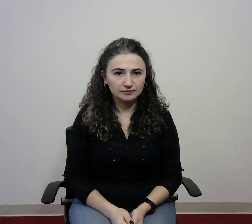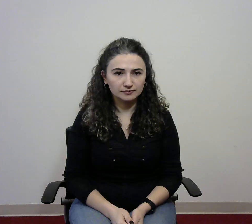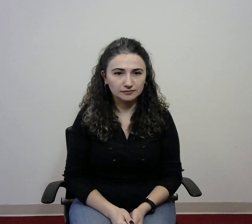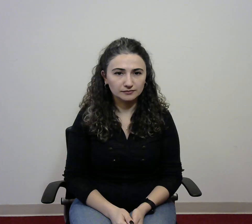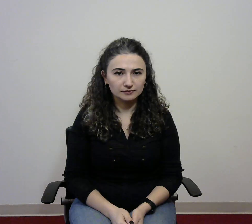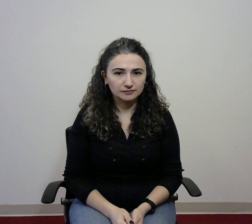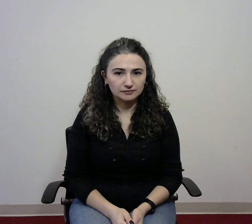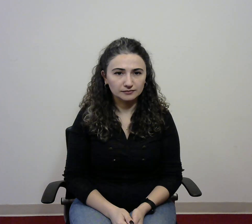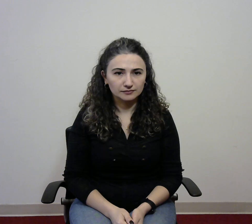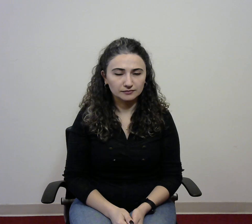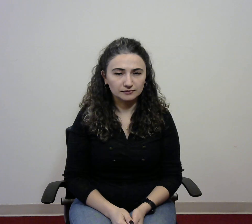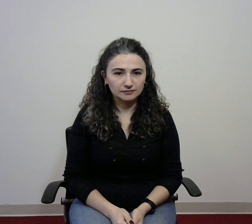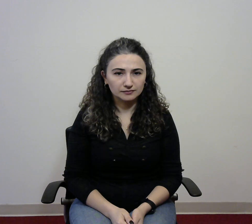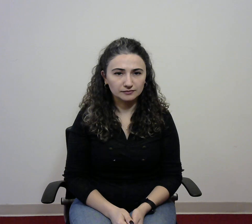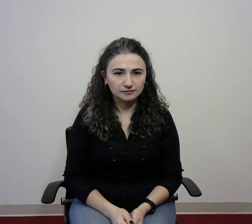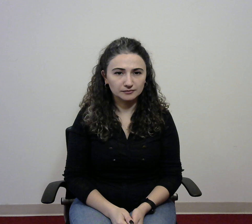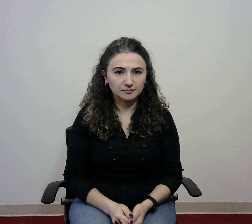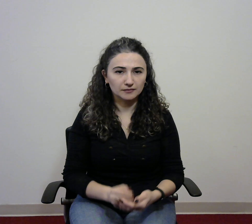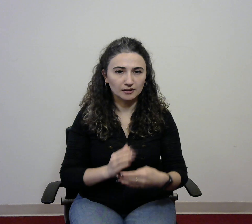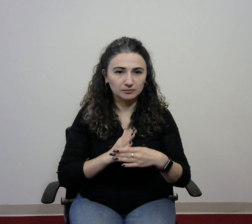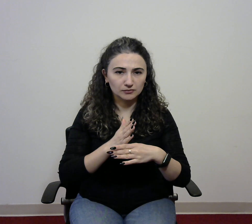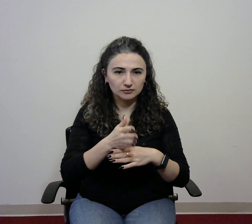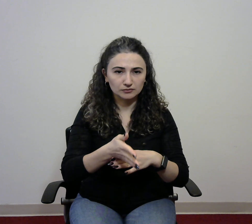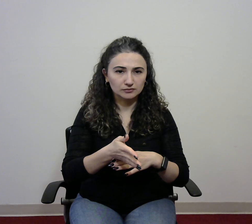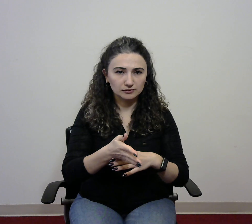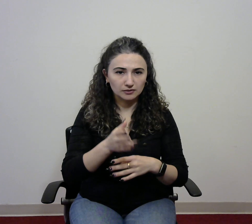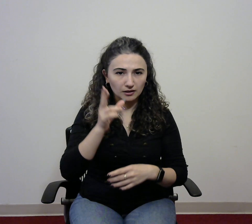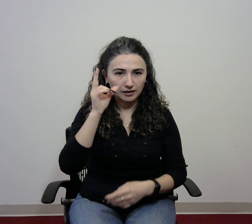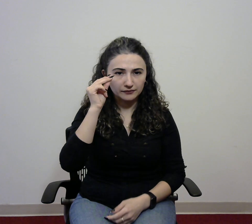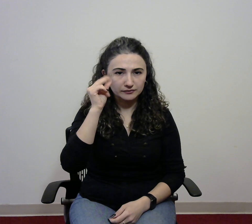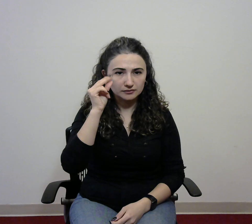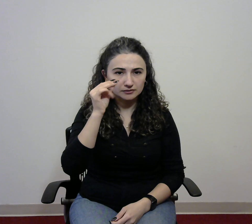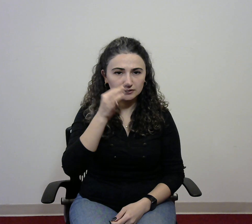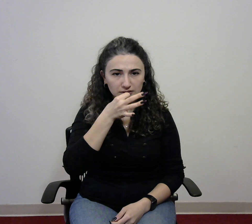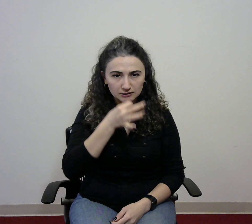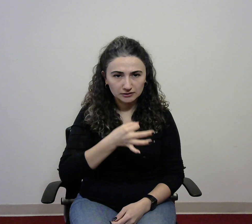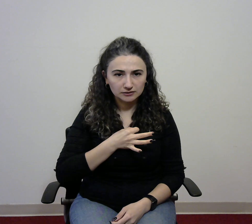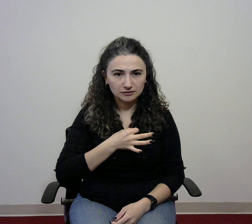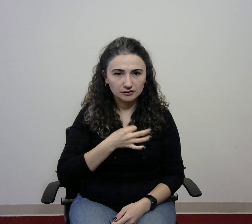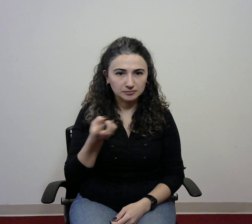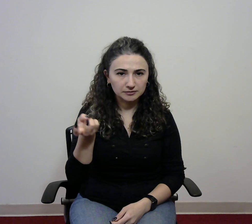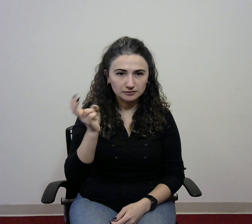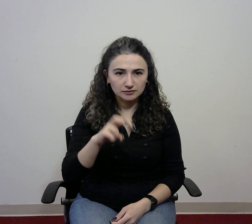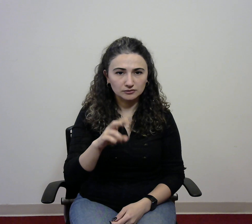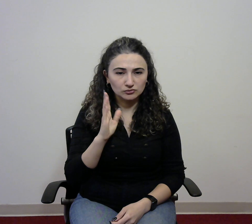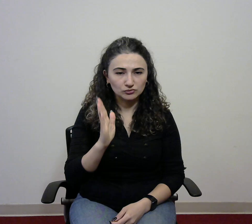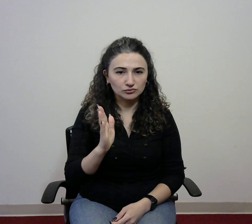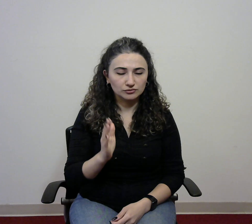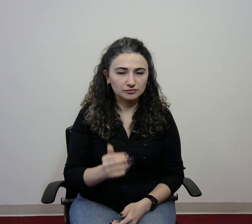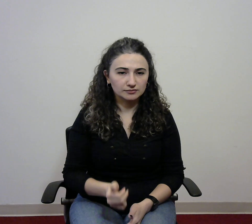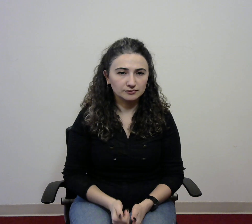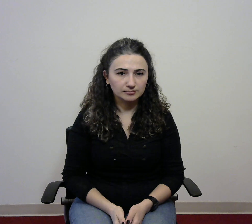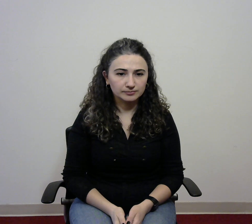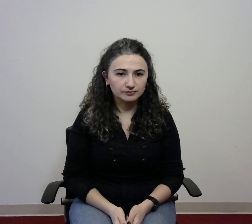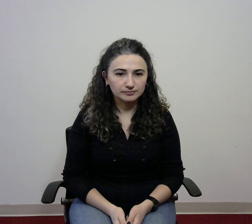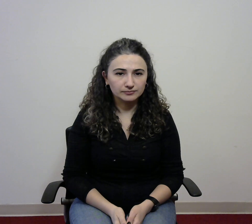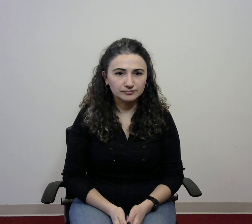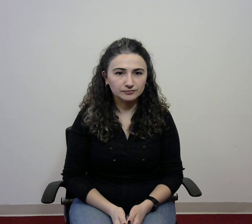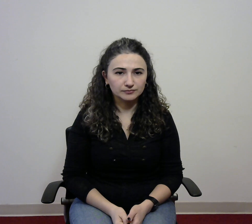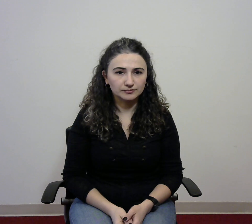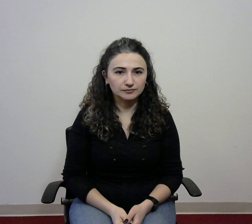Müraciətimə nə vaxt cavab gələcək?